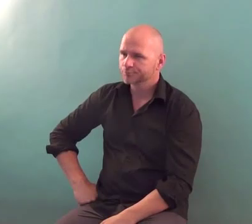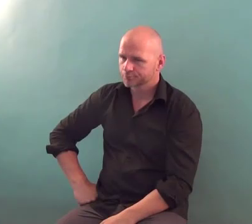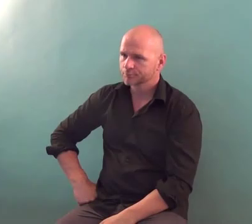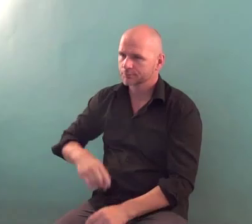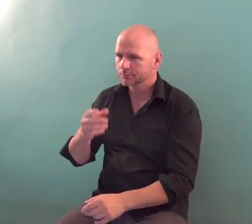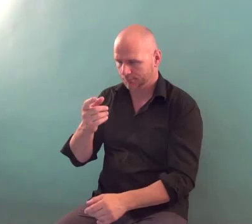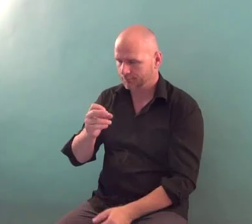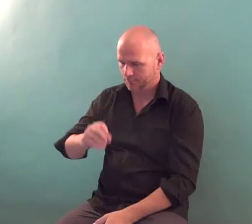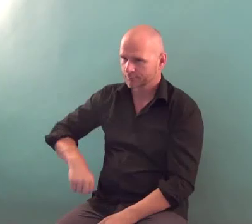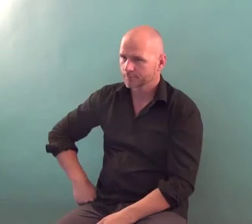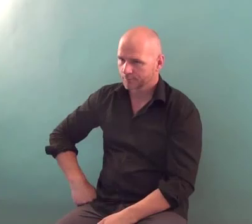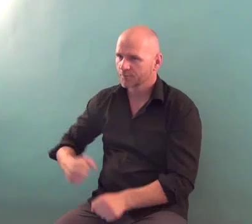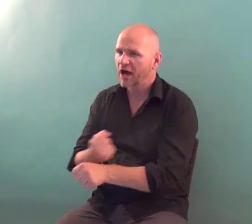Tak, twardy.